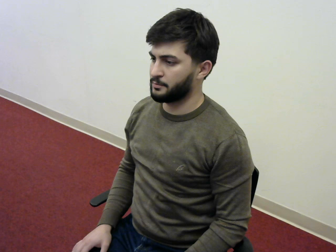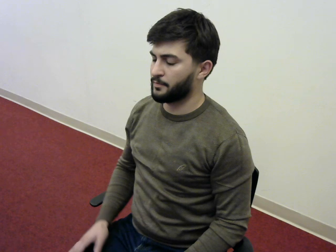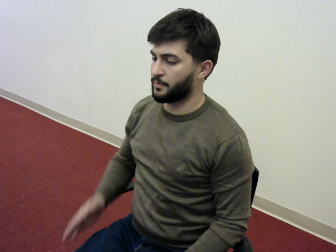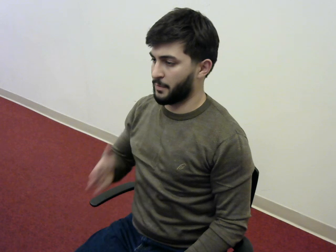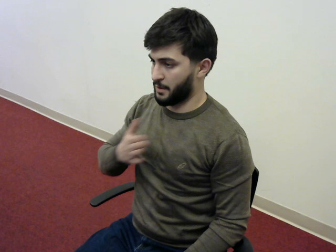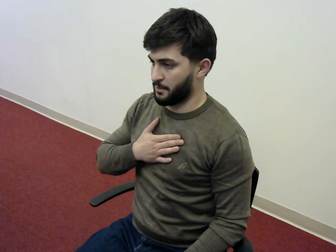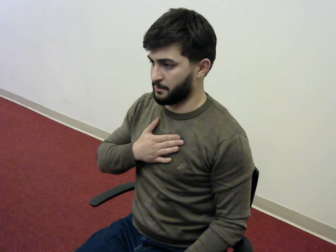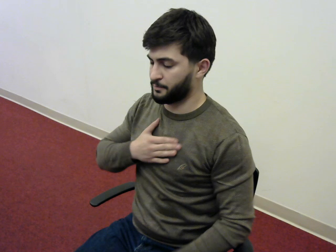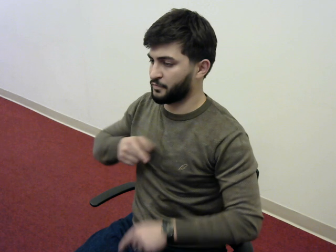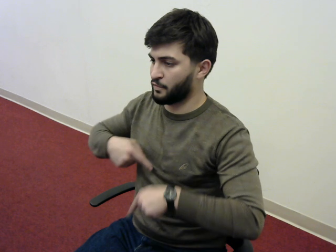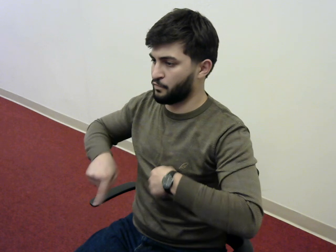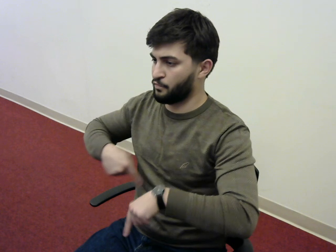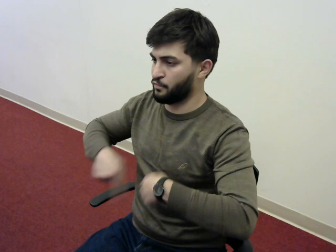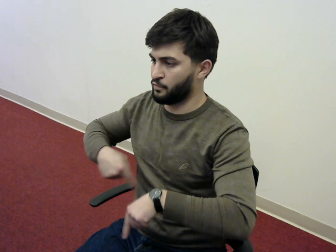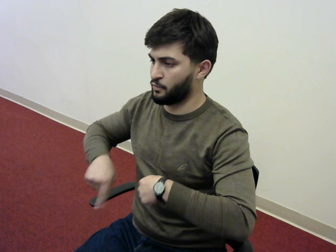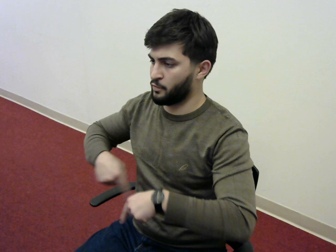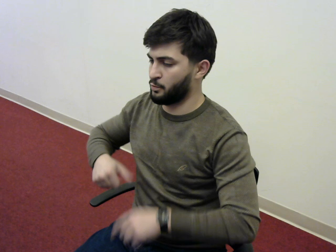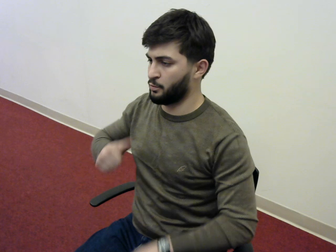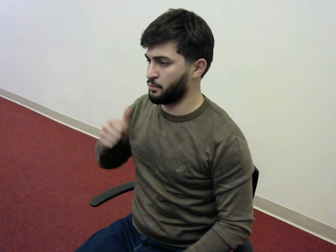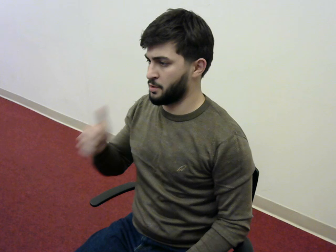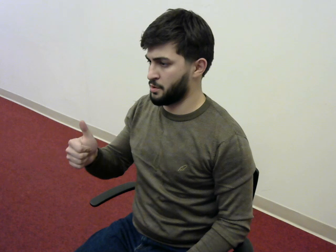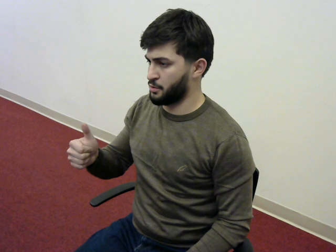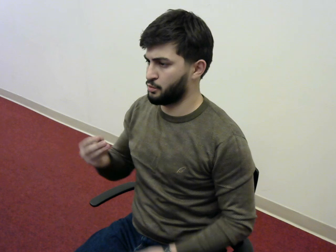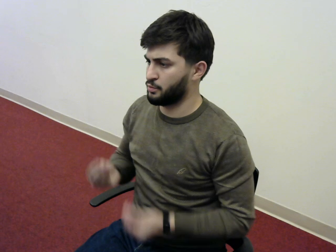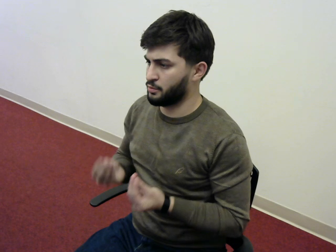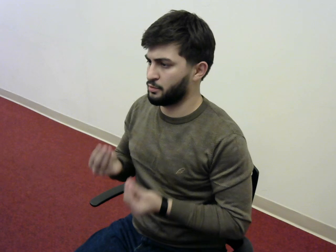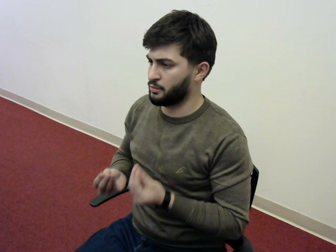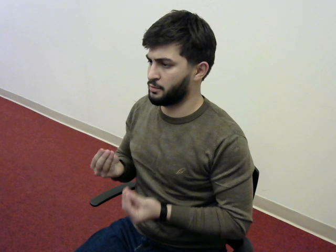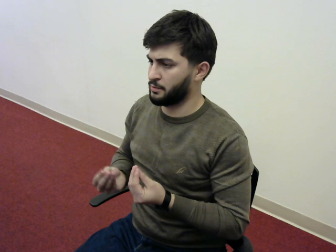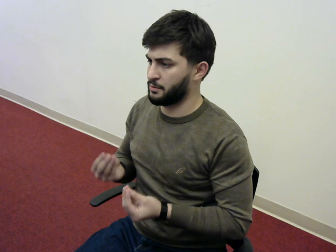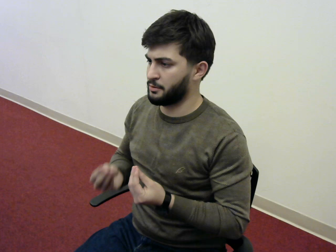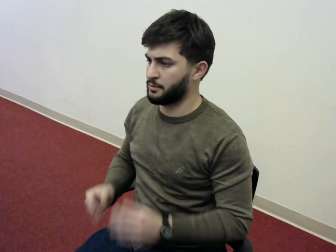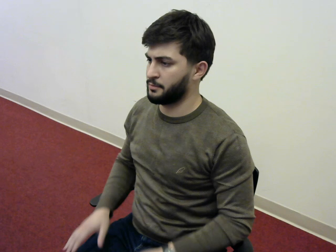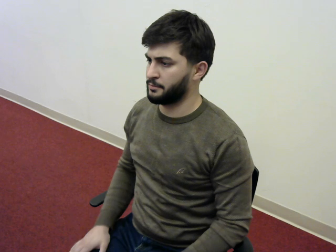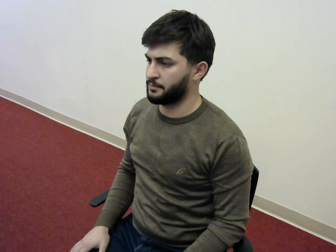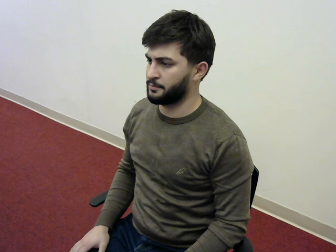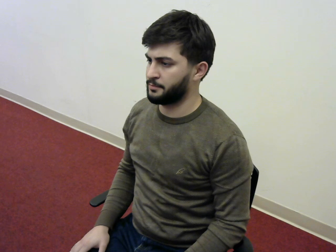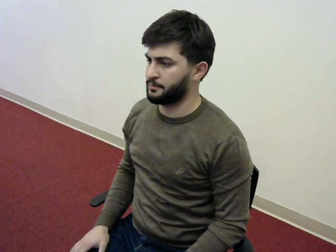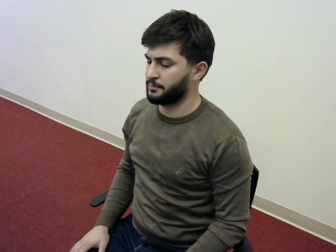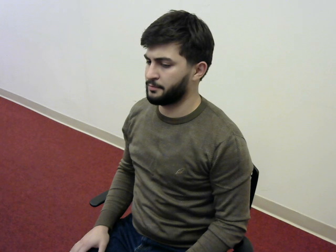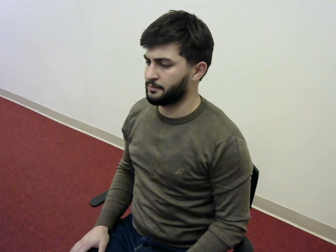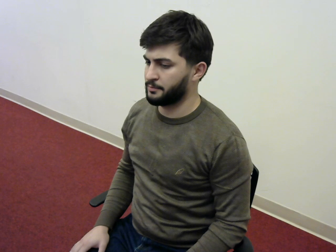Mən futbolu yaxşı oynayıram